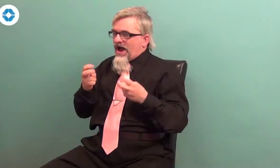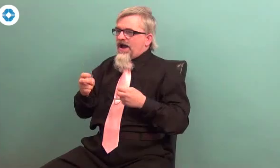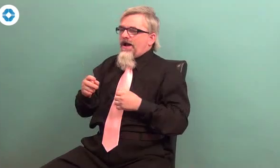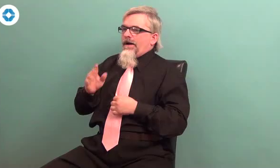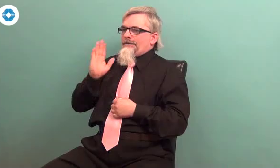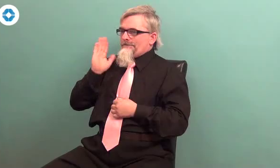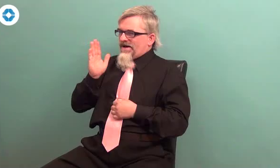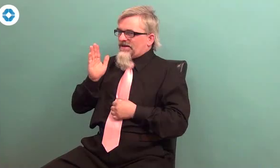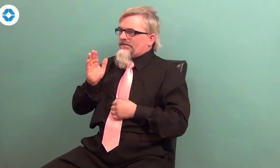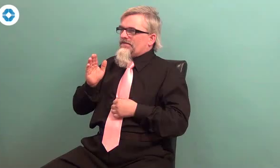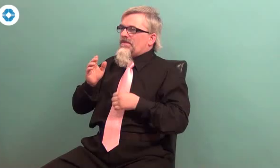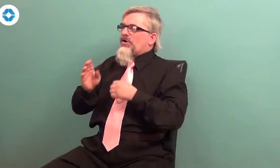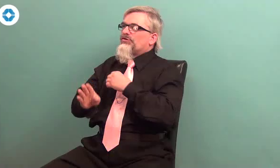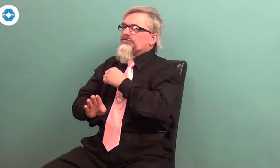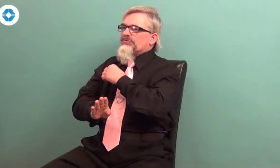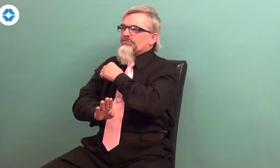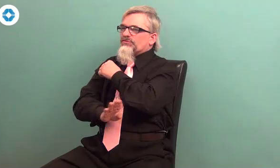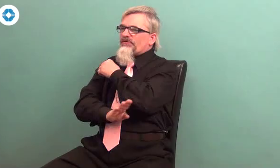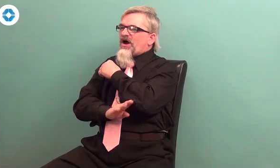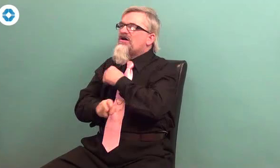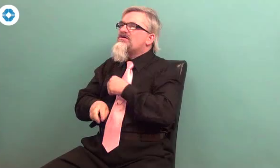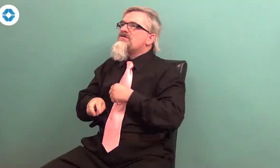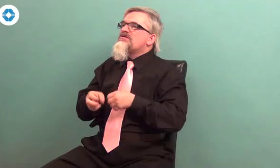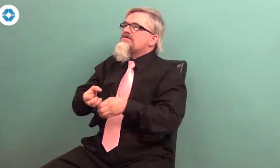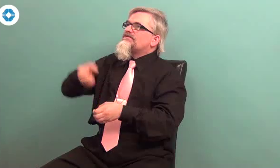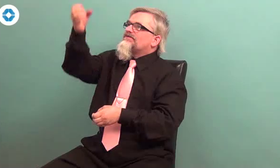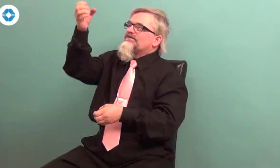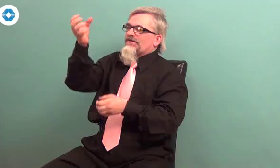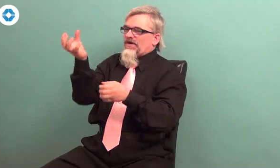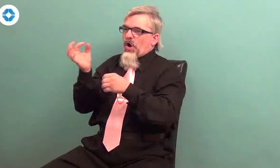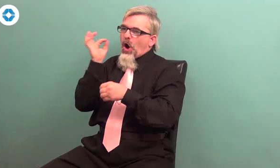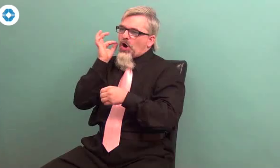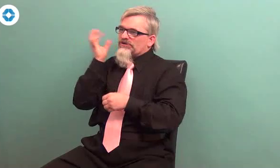Dalej stoi wysokie drzewo z wiszącym gniazdem os.